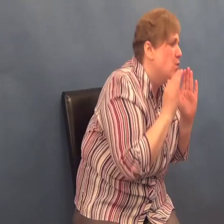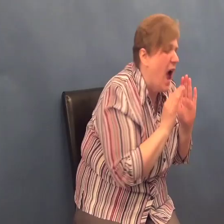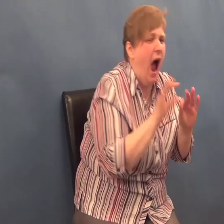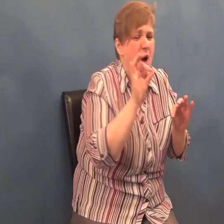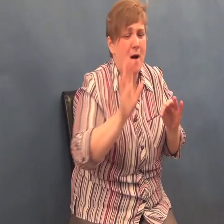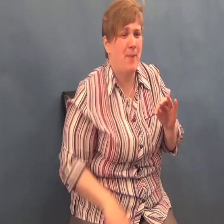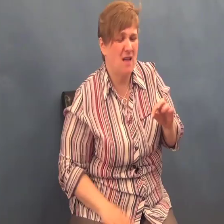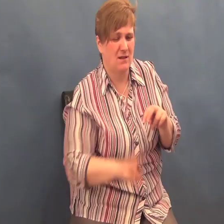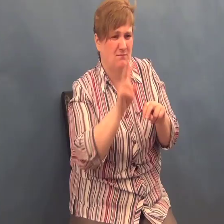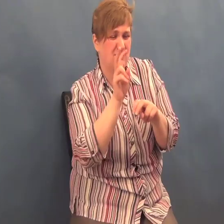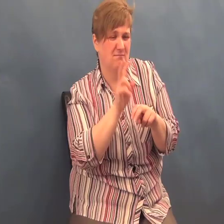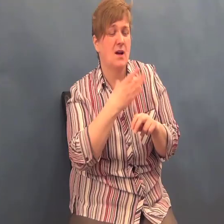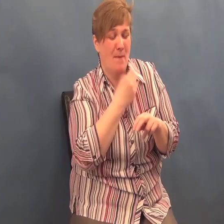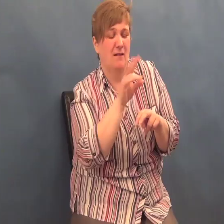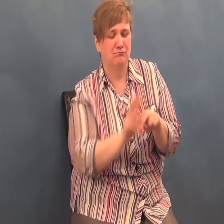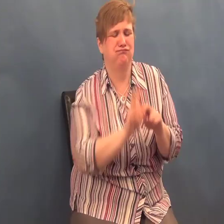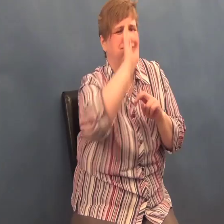Pies wyskoczył przez okno.